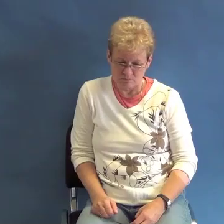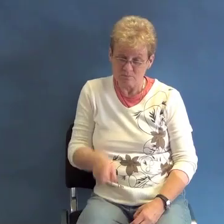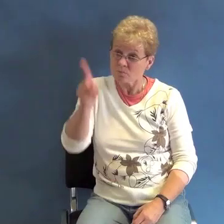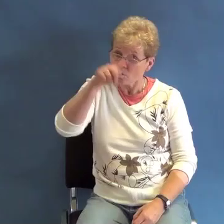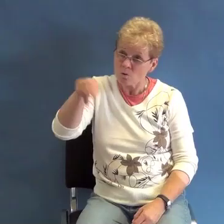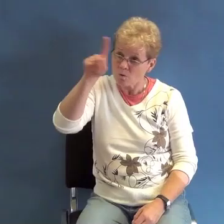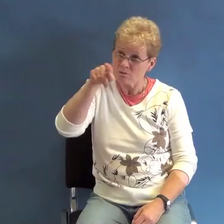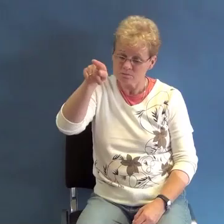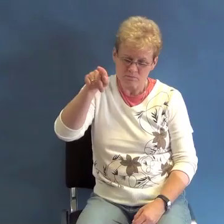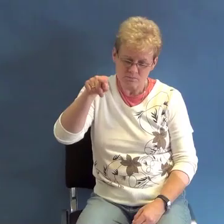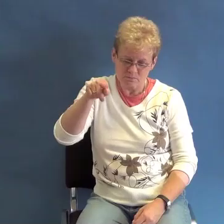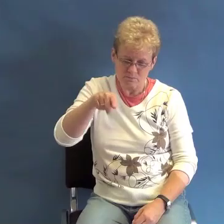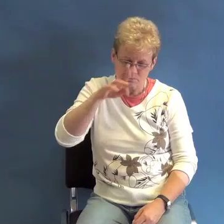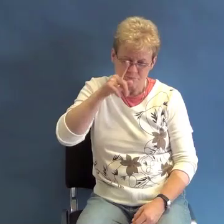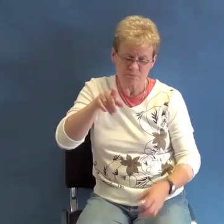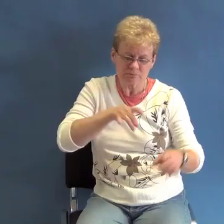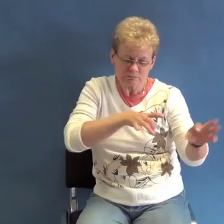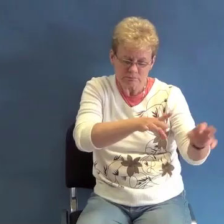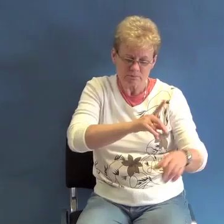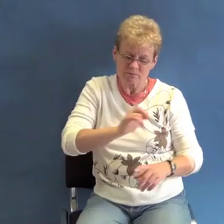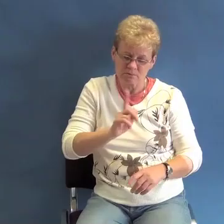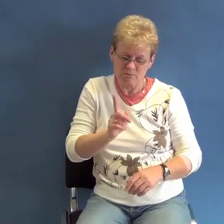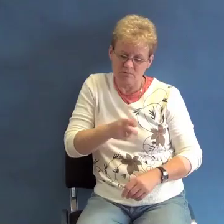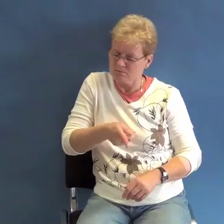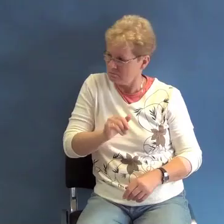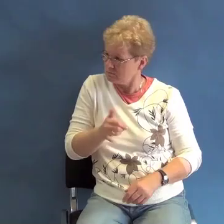Domyślam się, że ten znak zakazu oznacza, że nie wolno biegać, prawda?